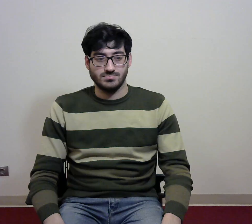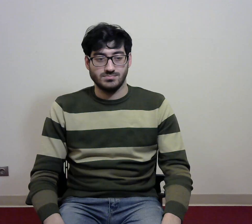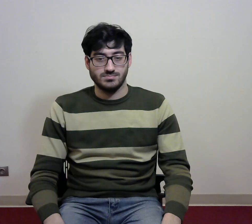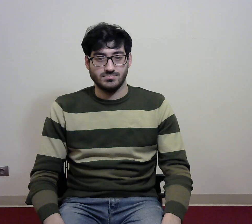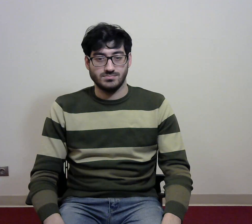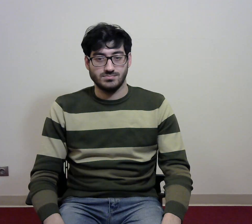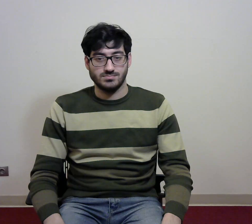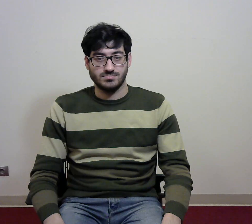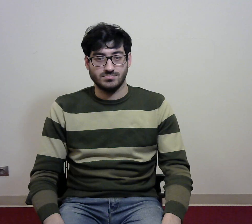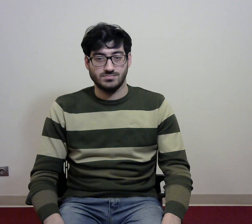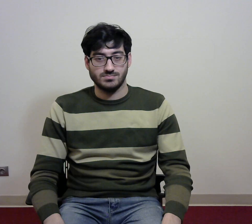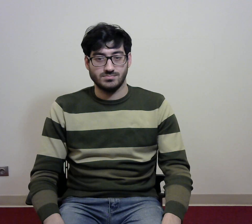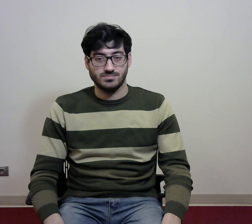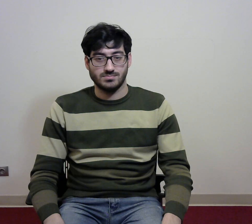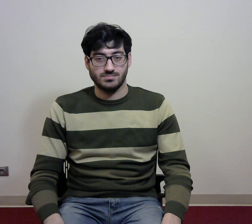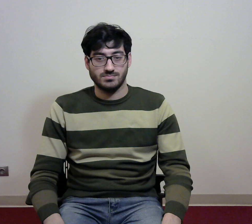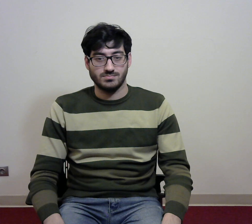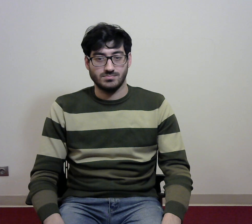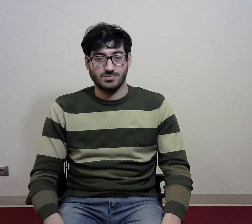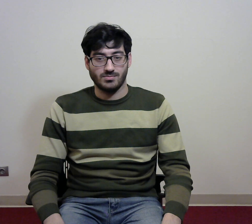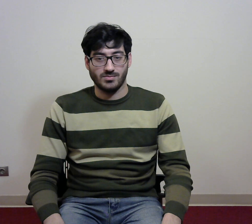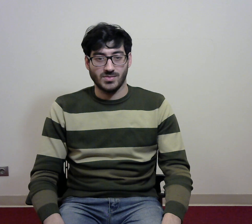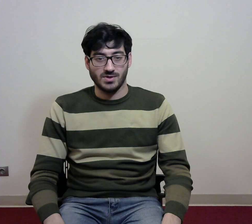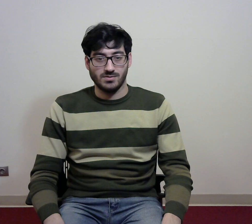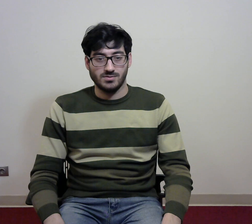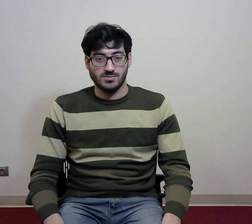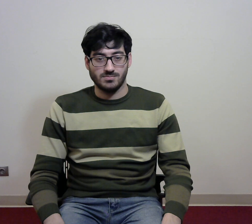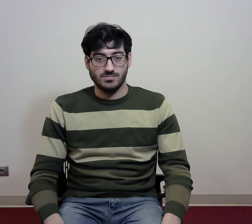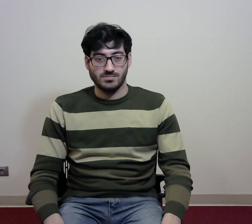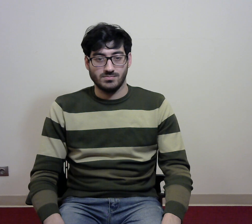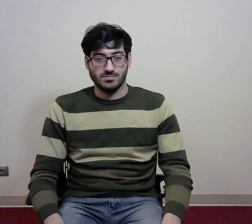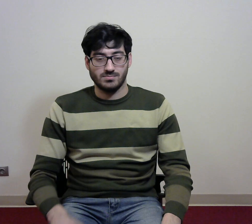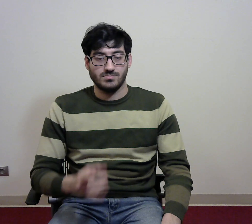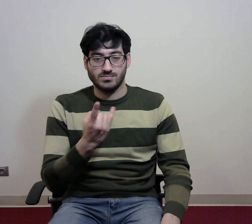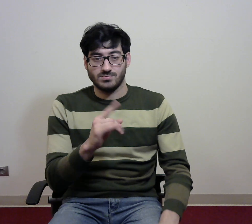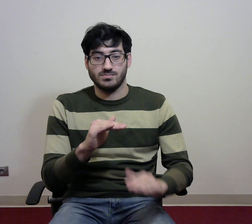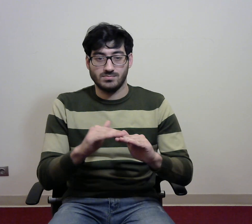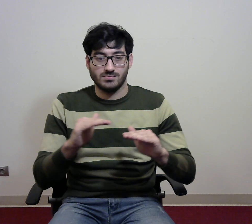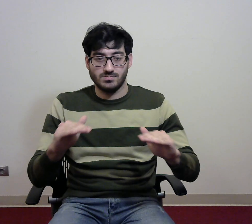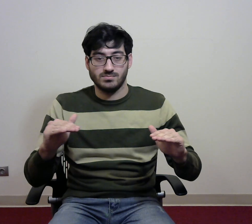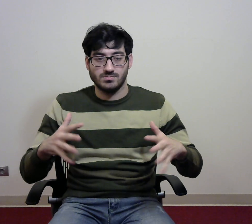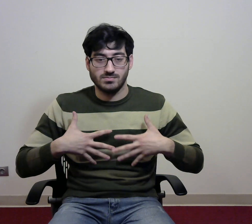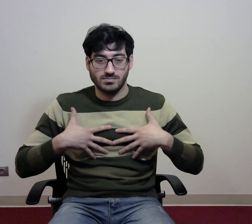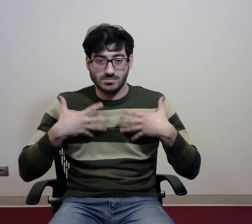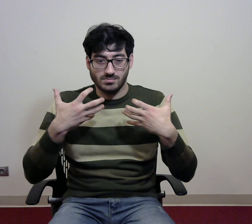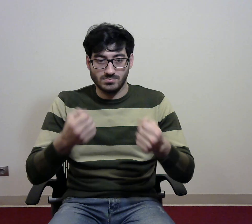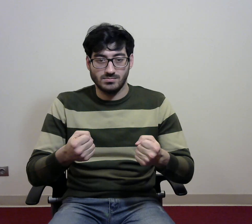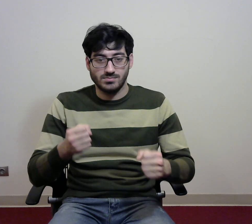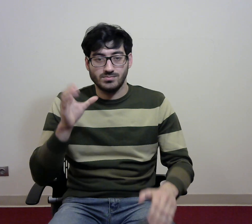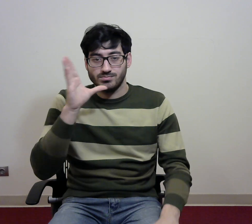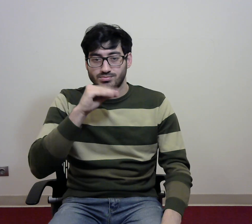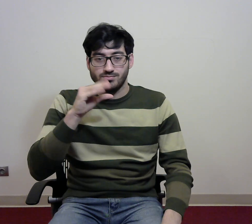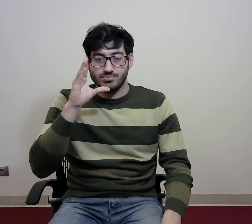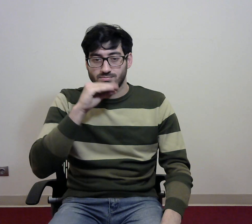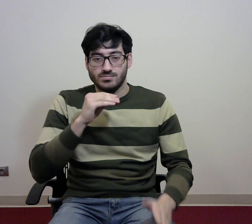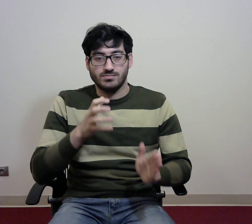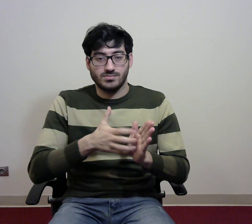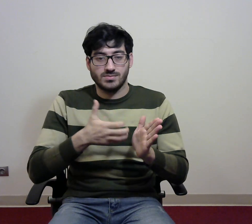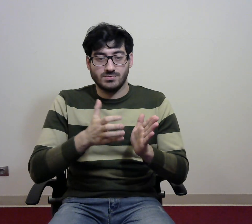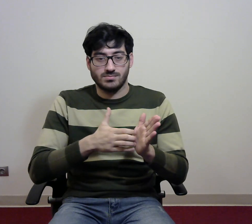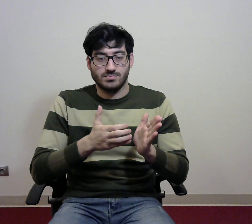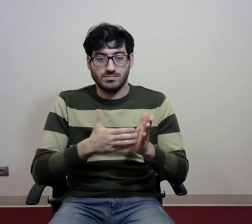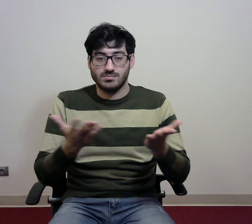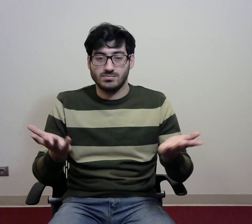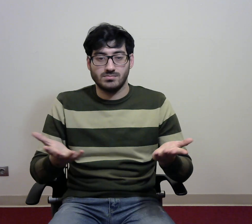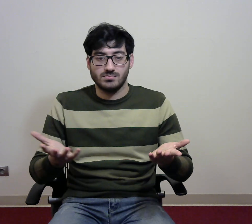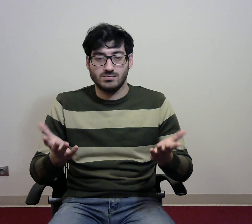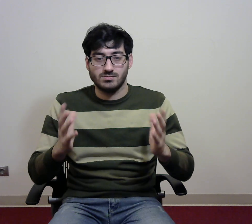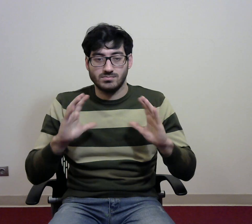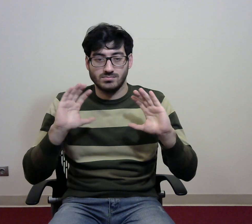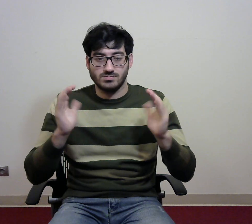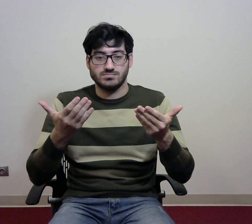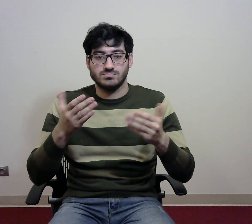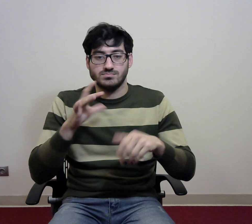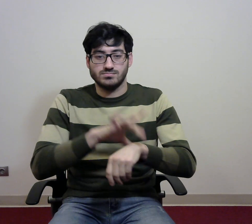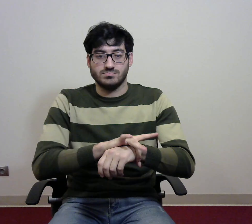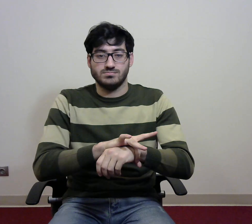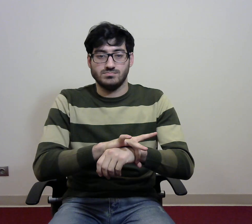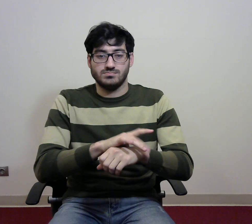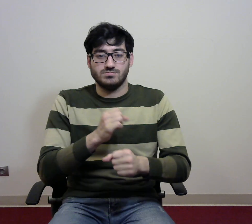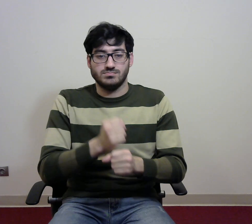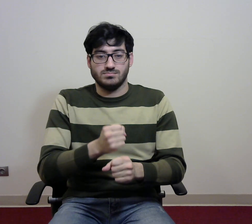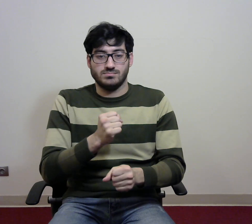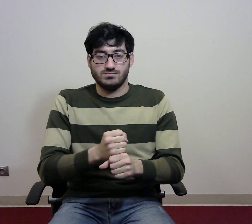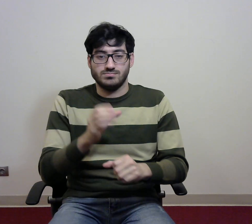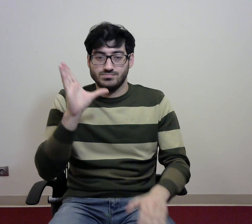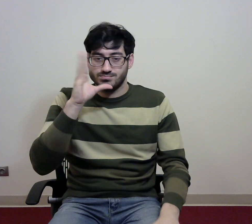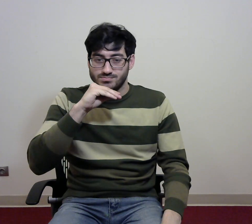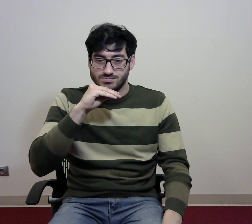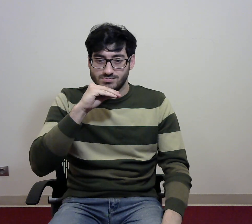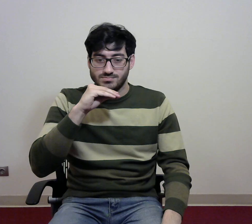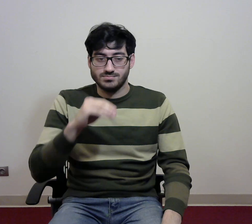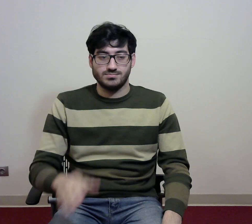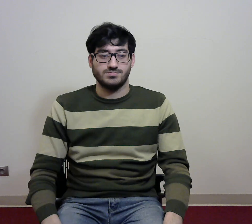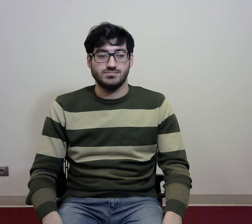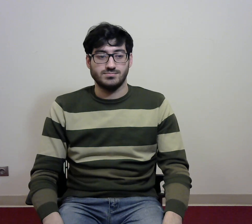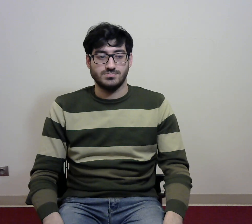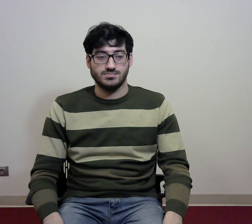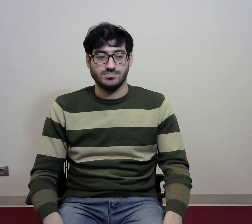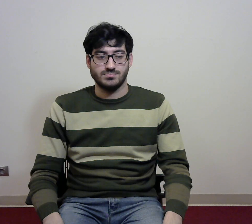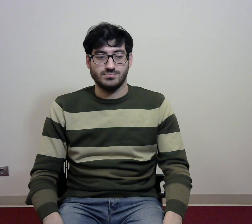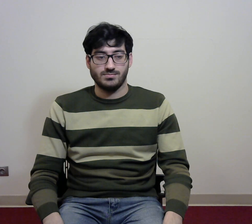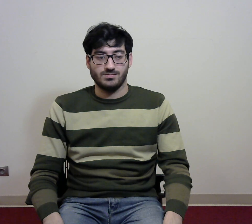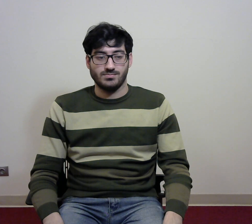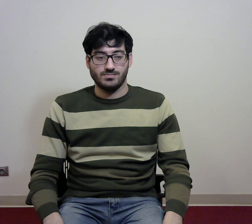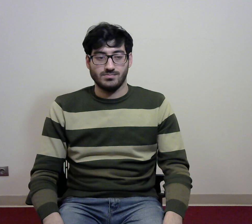Uşaqların sağlamlıq imkanlarının məhdudluğu hansı hallarda müəyyən edilir?